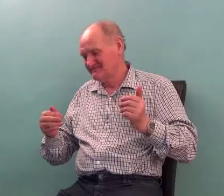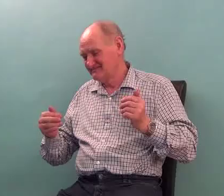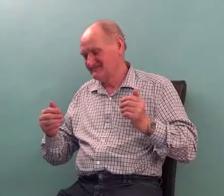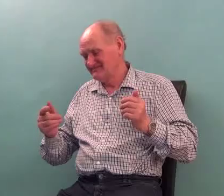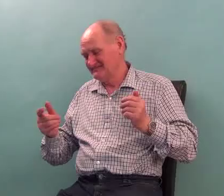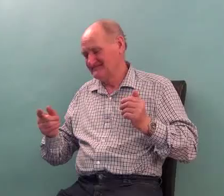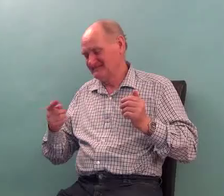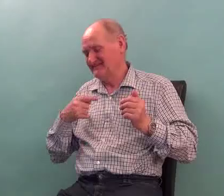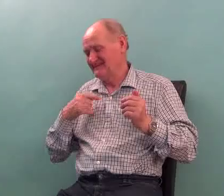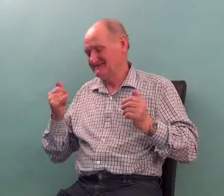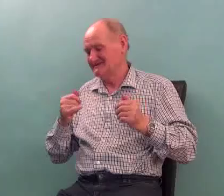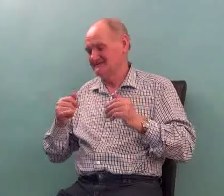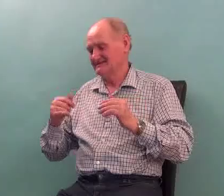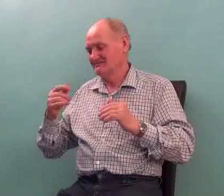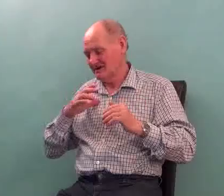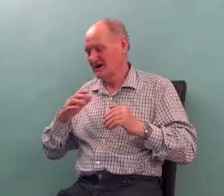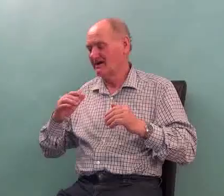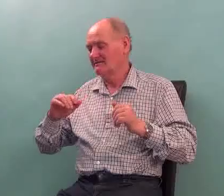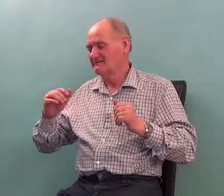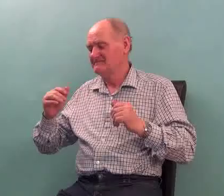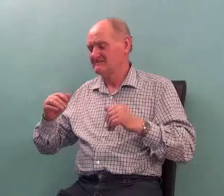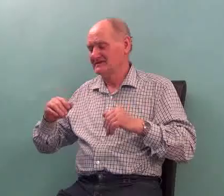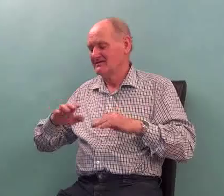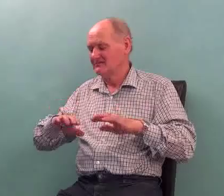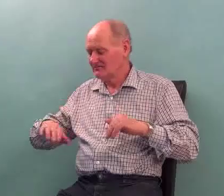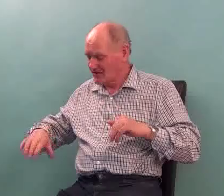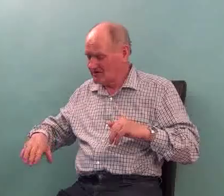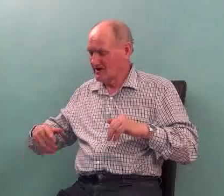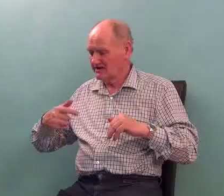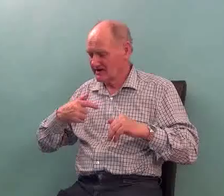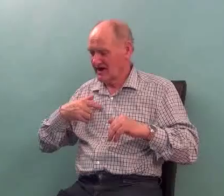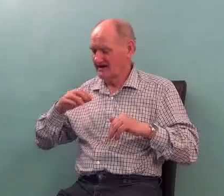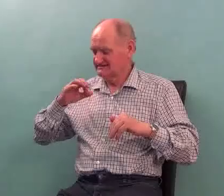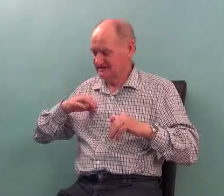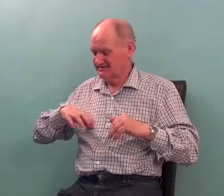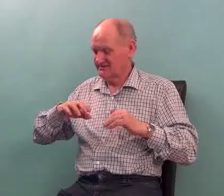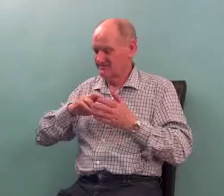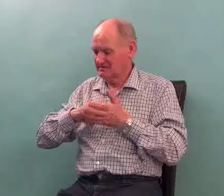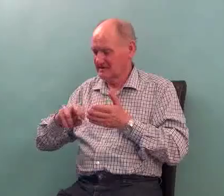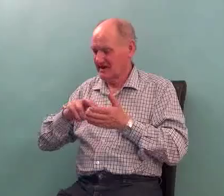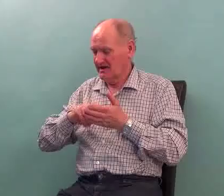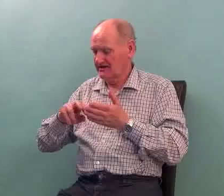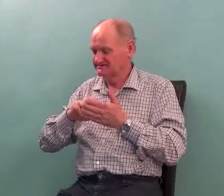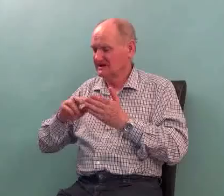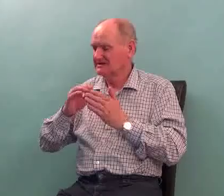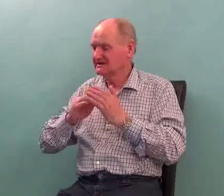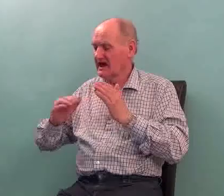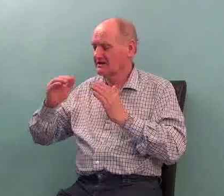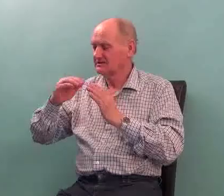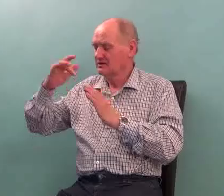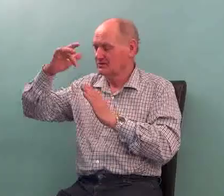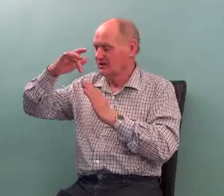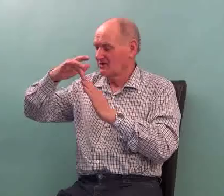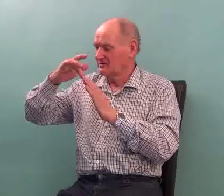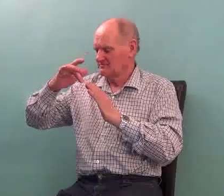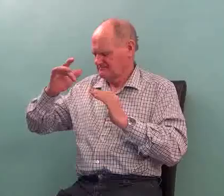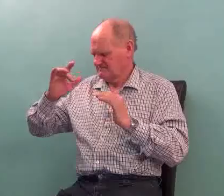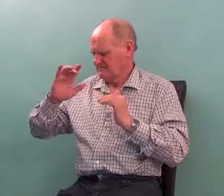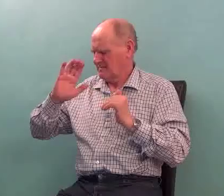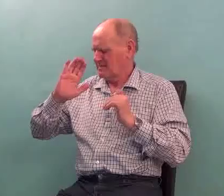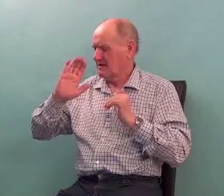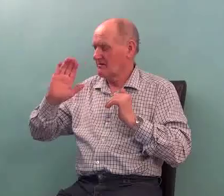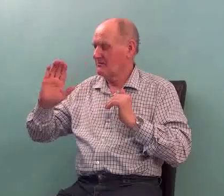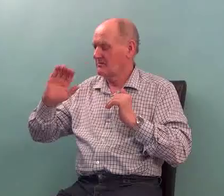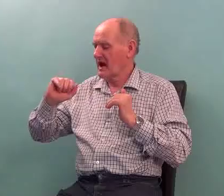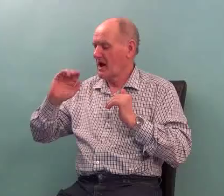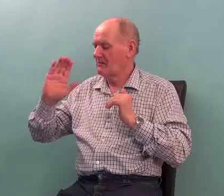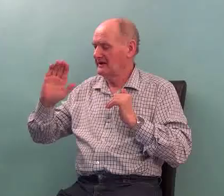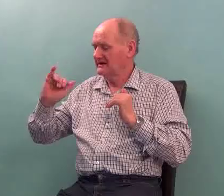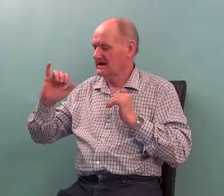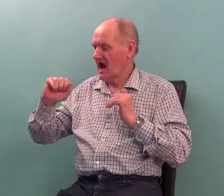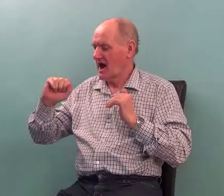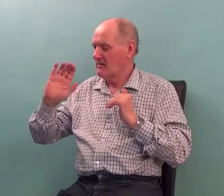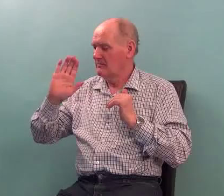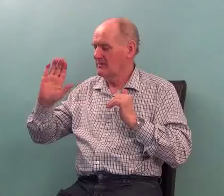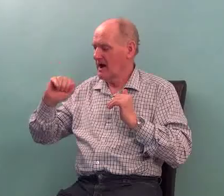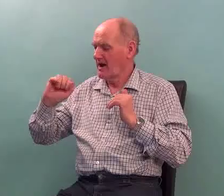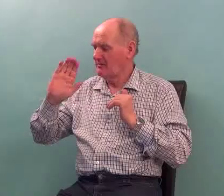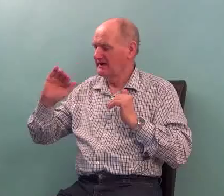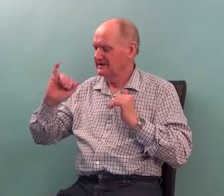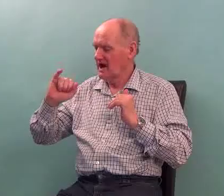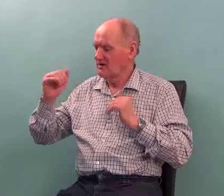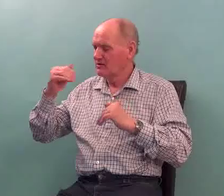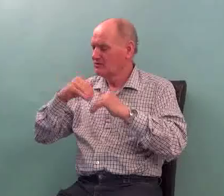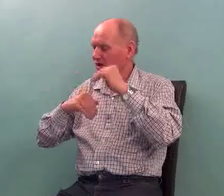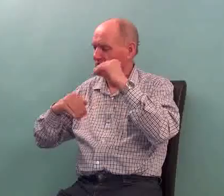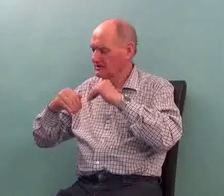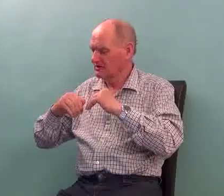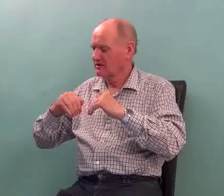Zawsze chodziłem po górach z wnukami i synem, byliśmy na szczycie Babiej Góry.